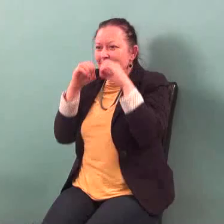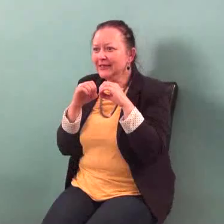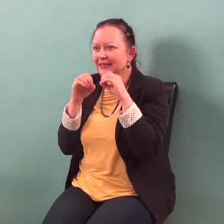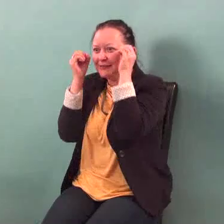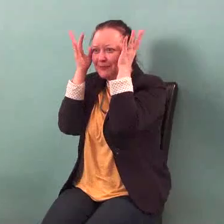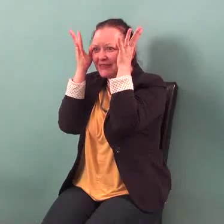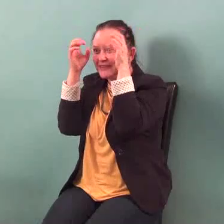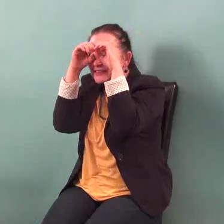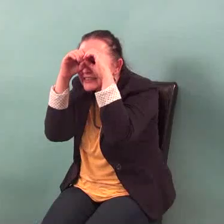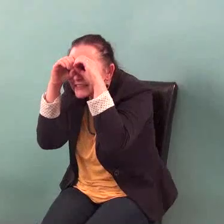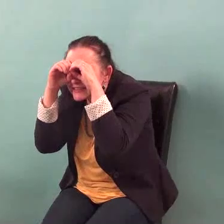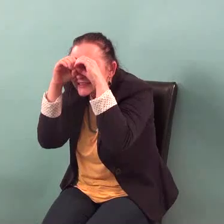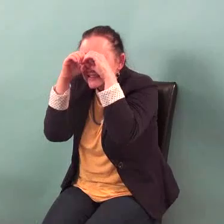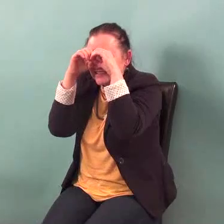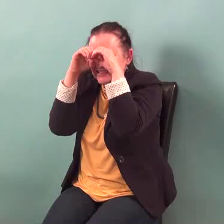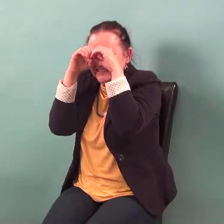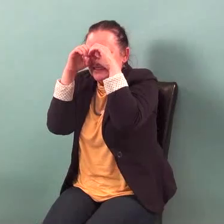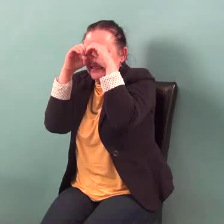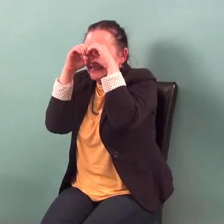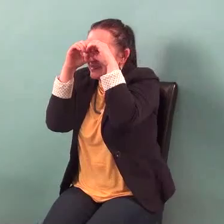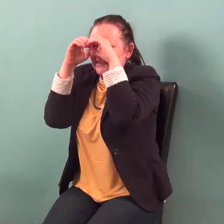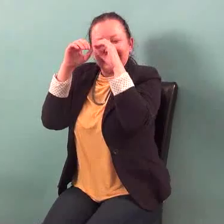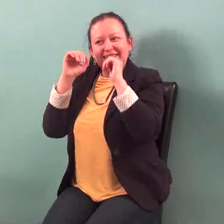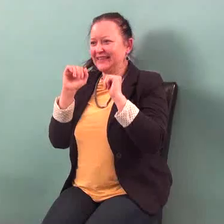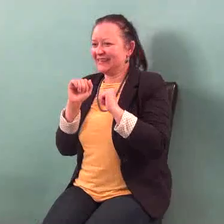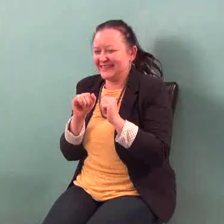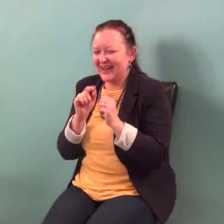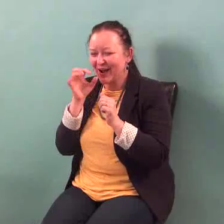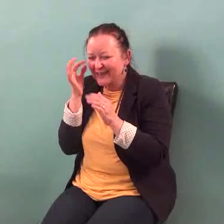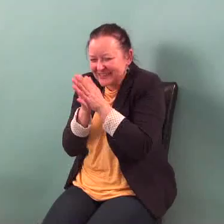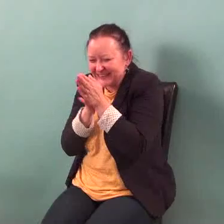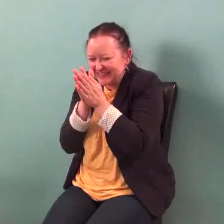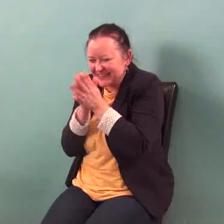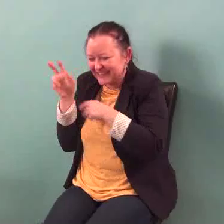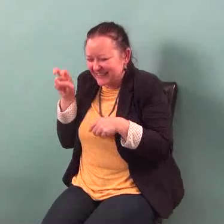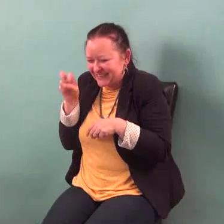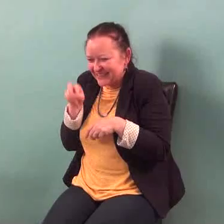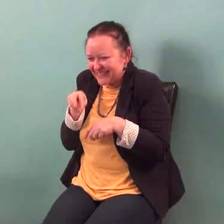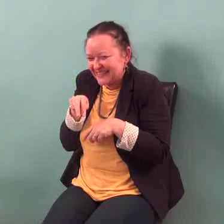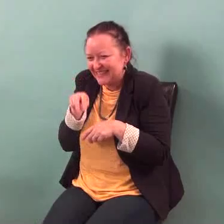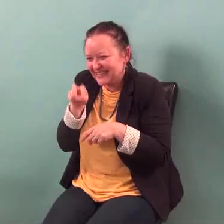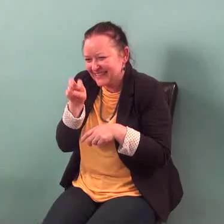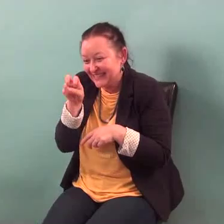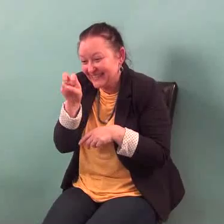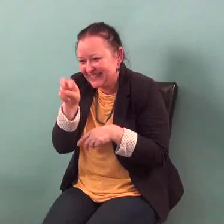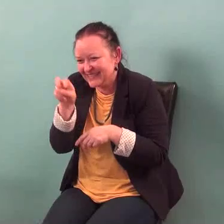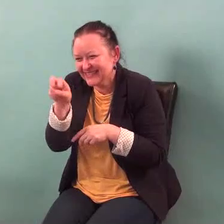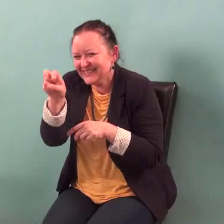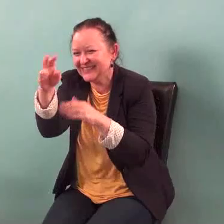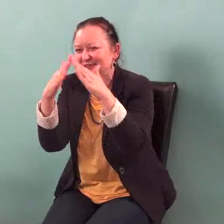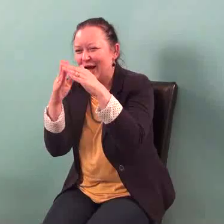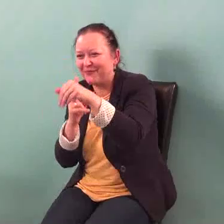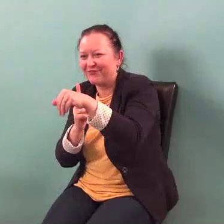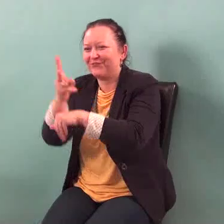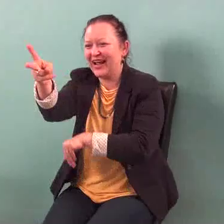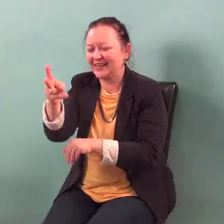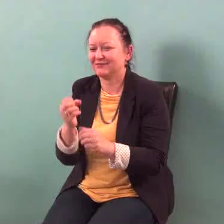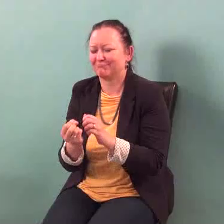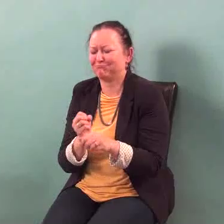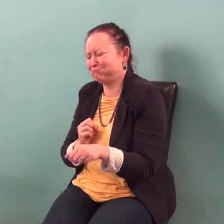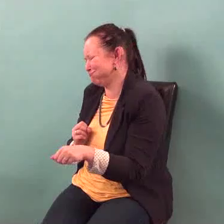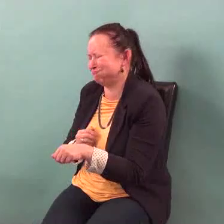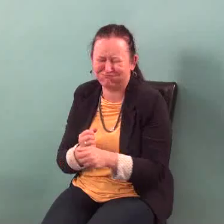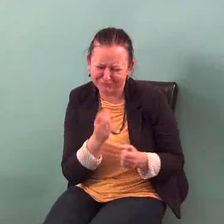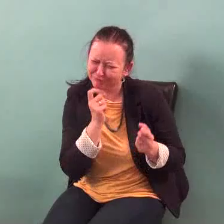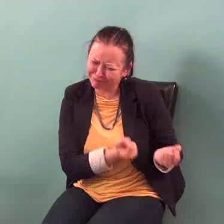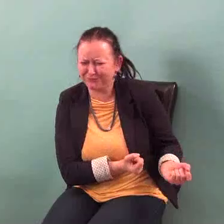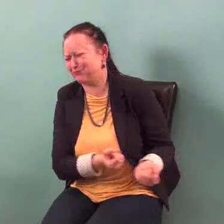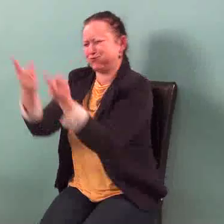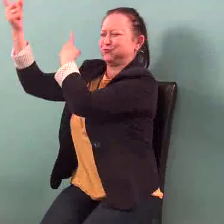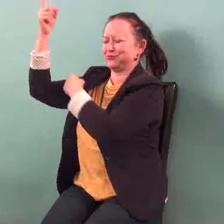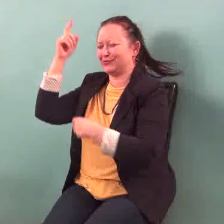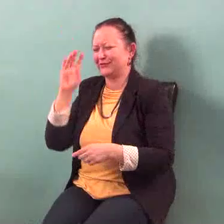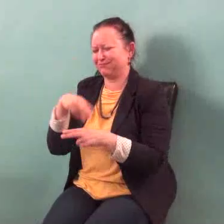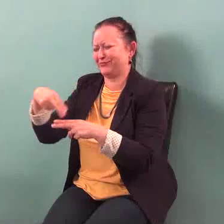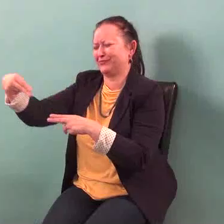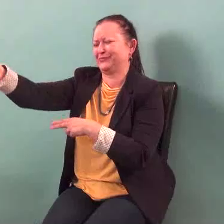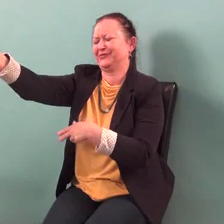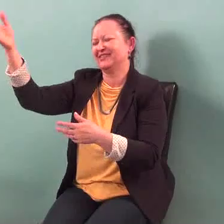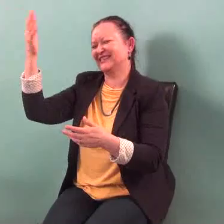Ptak patrząc przez lornetkę przestraszył się, a kot już coś planuje i idzie do domu, nagle zostaje wyrzucony, turla się po drodze.